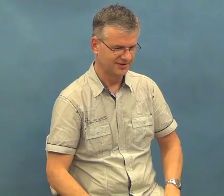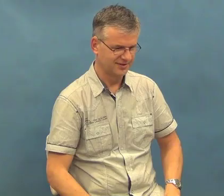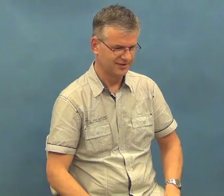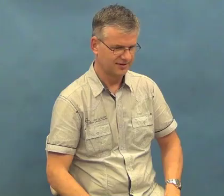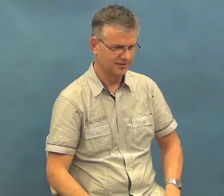Dobrze.